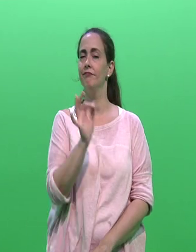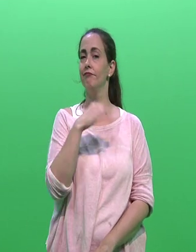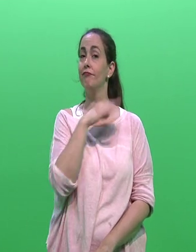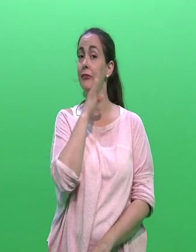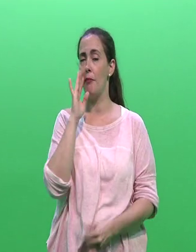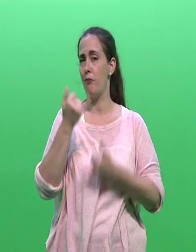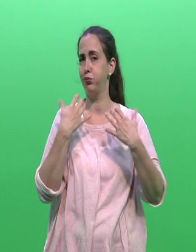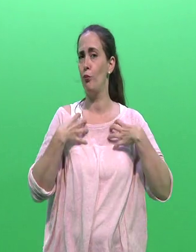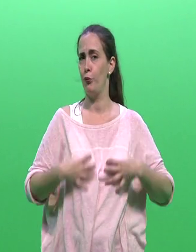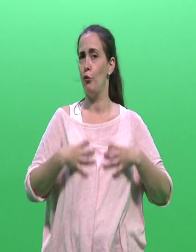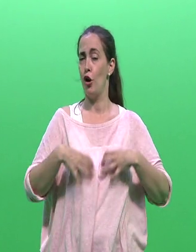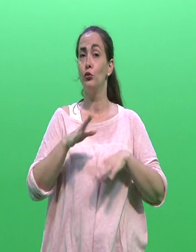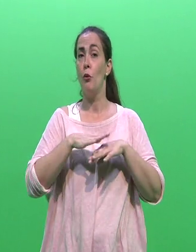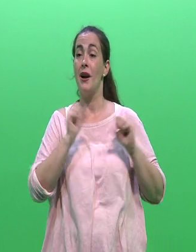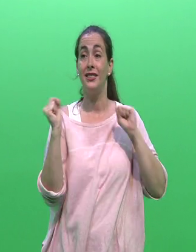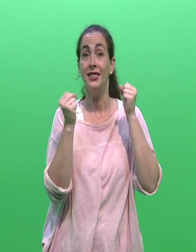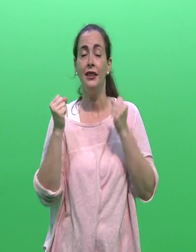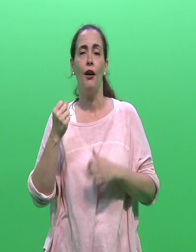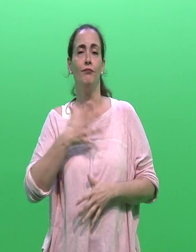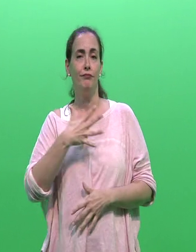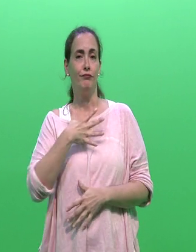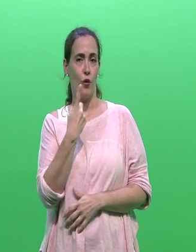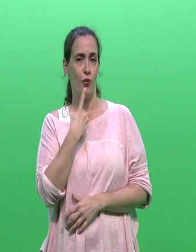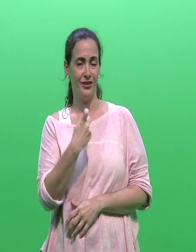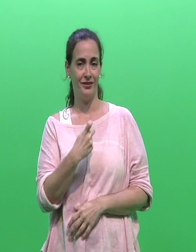Sí, la meva mare té problemes als pulmons, està estressada i li costa respirar.